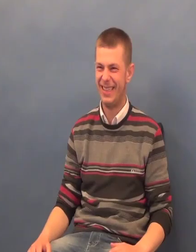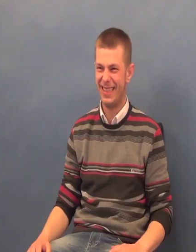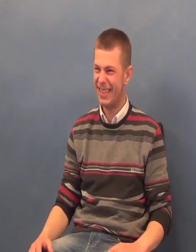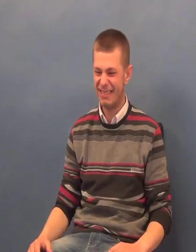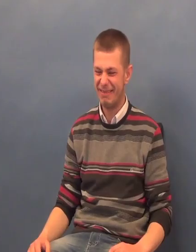Nie.